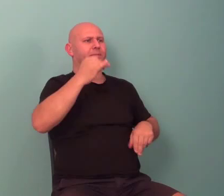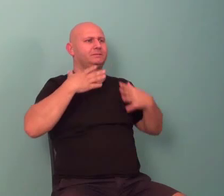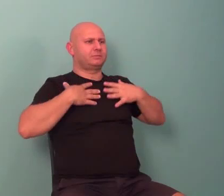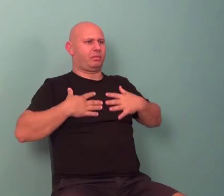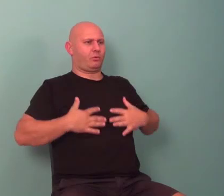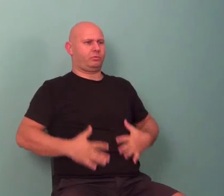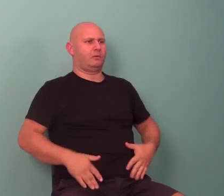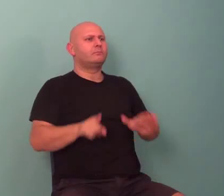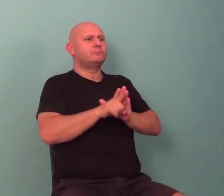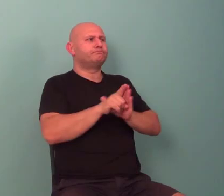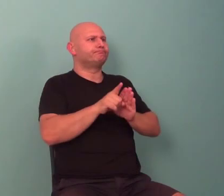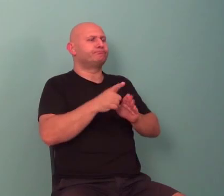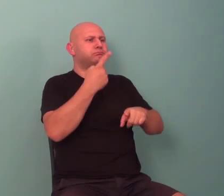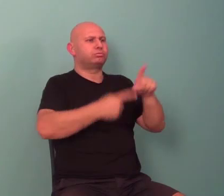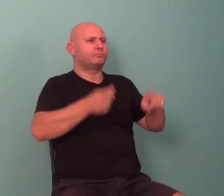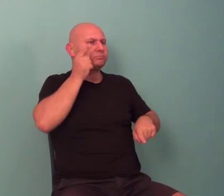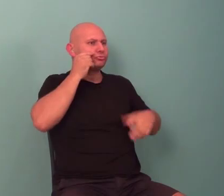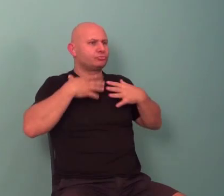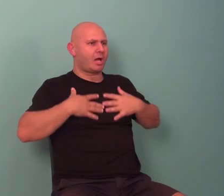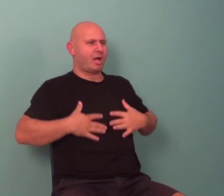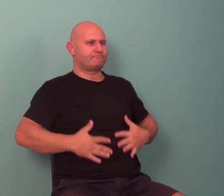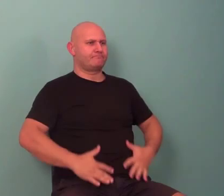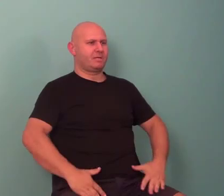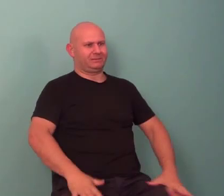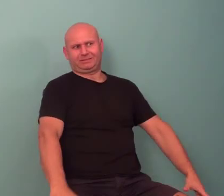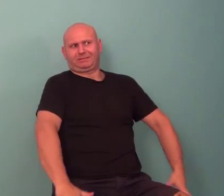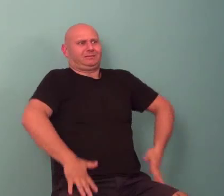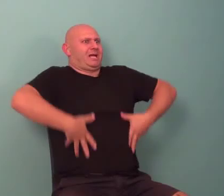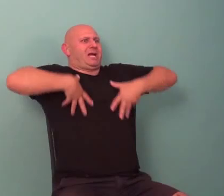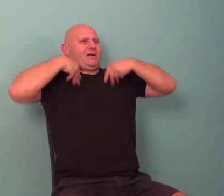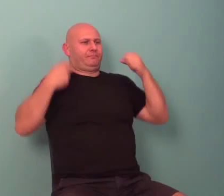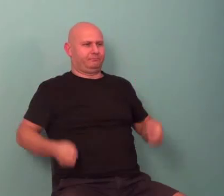Takie ubranie, w połowie jak piżama, w całości.